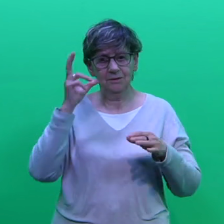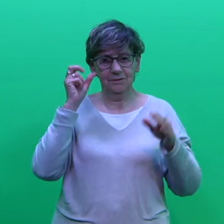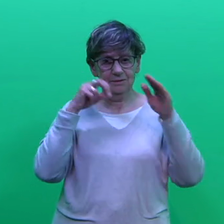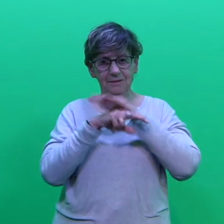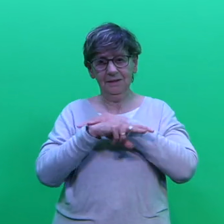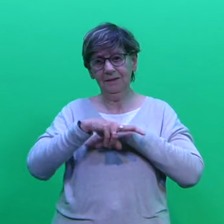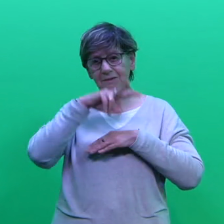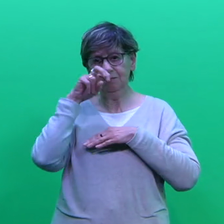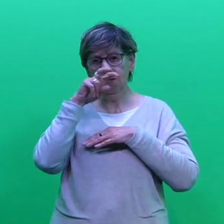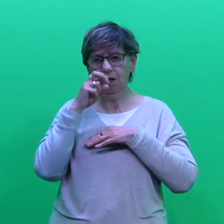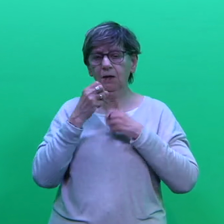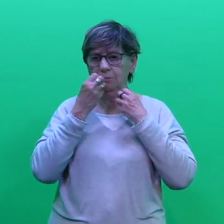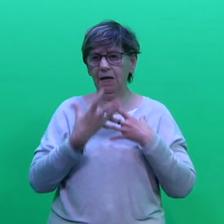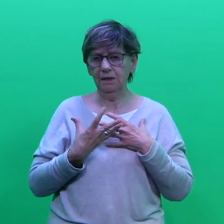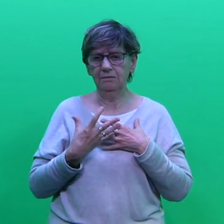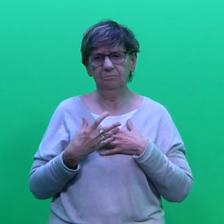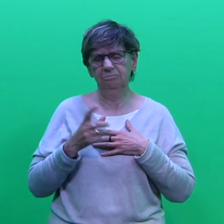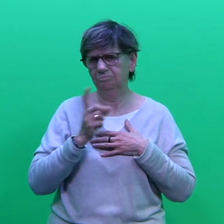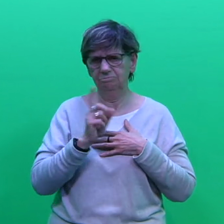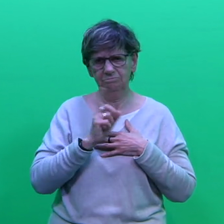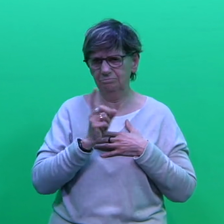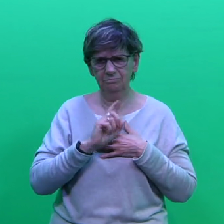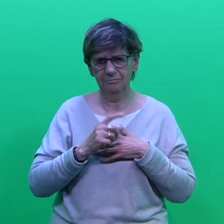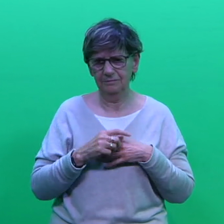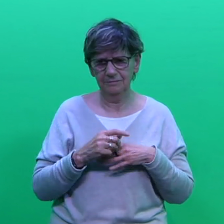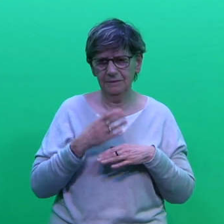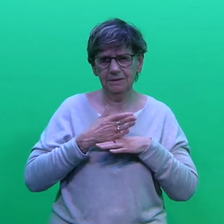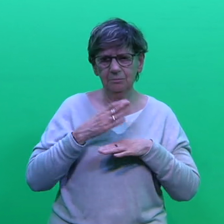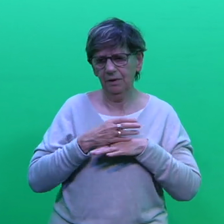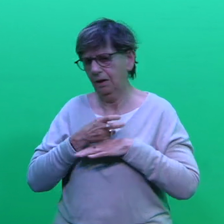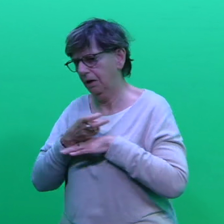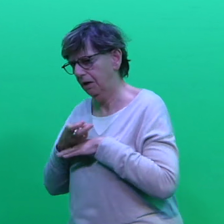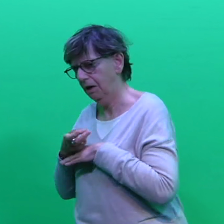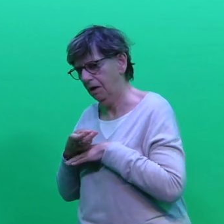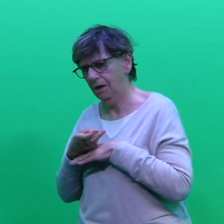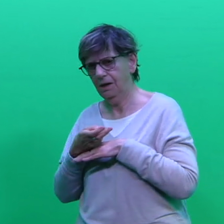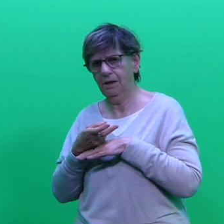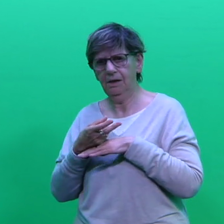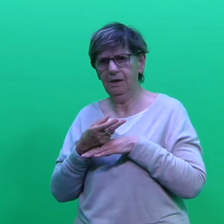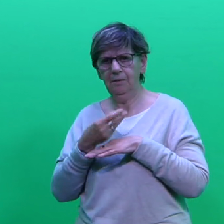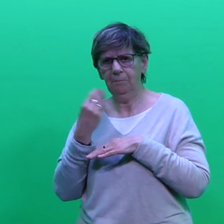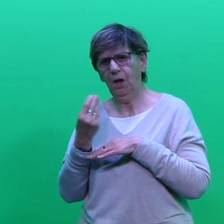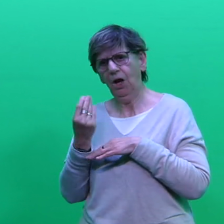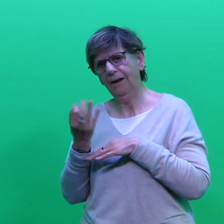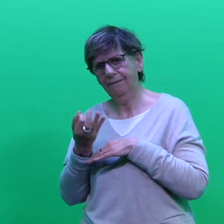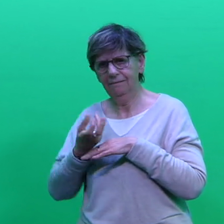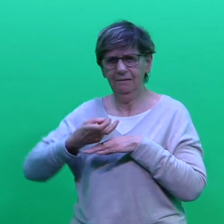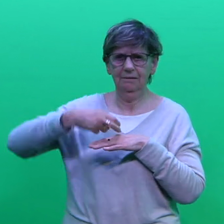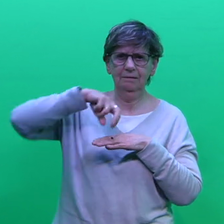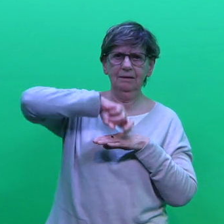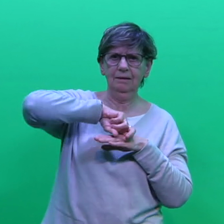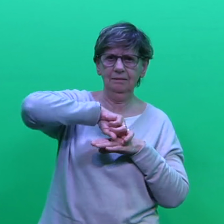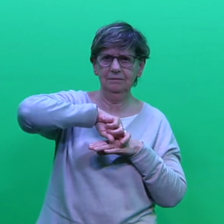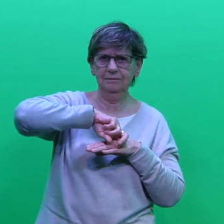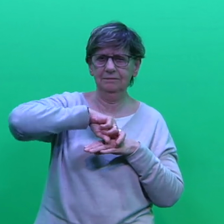Quan em poso al llit no respiro bé, sempre he d'estar girada cap a la dreta, millor que cap a l'esquerra.